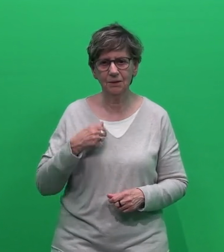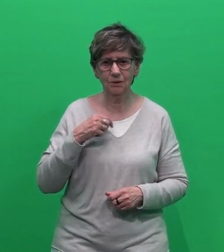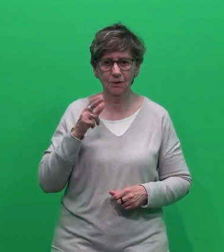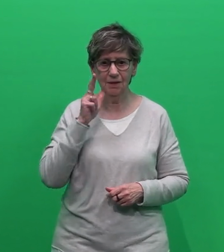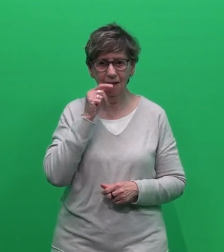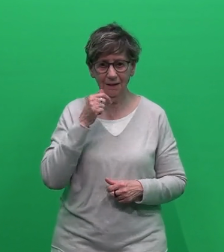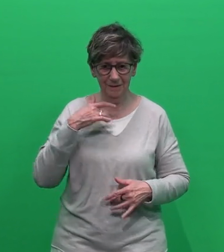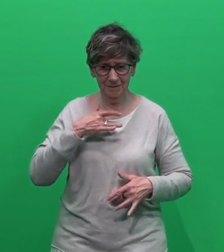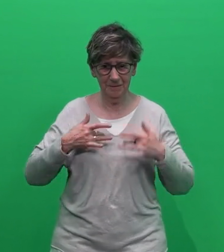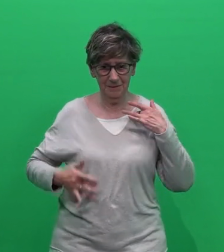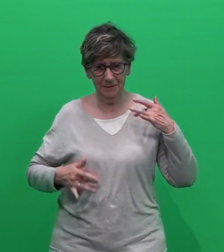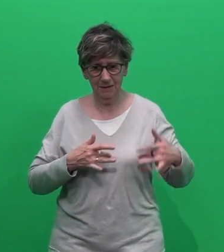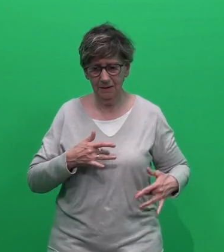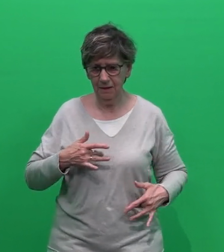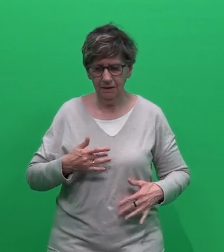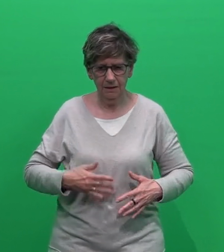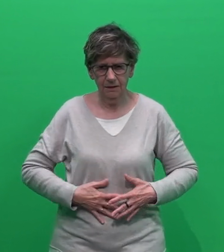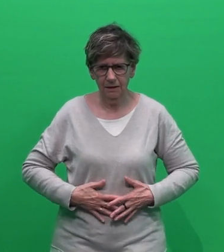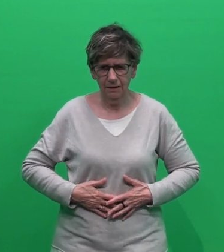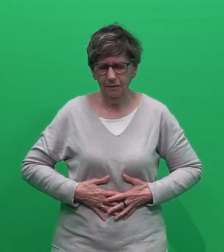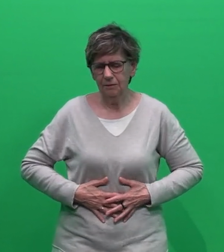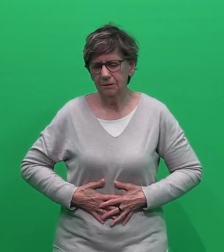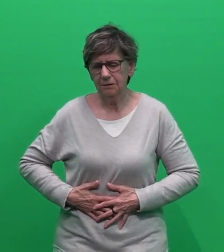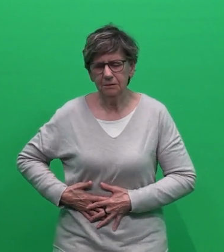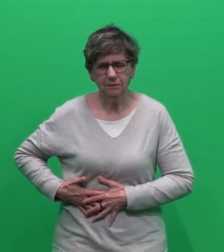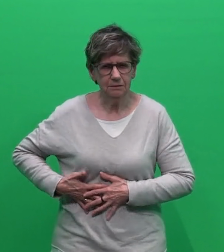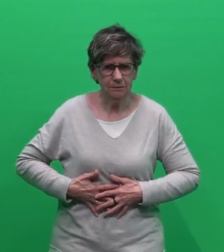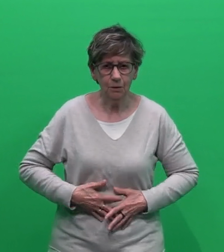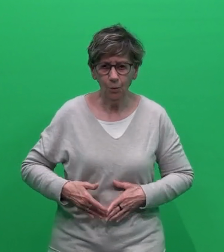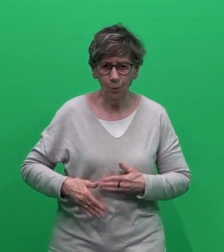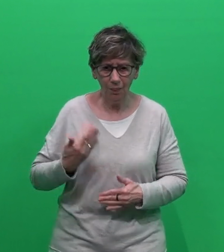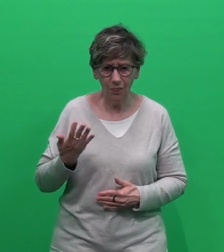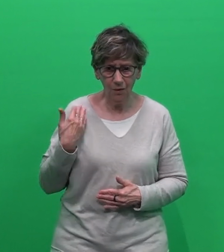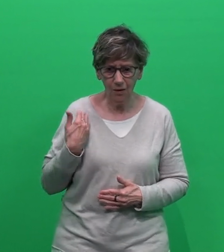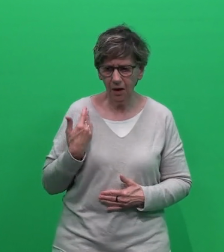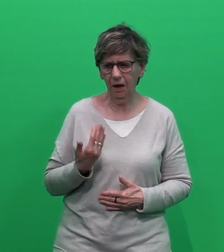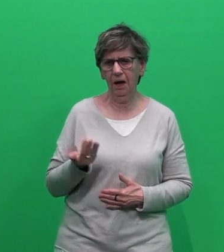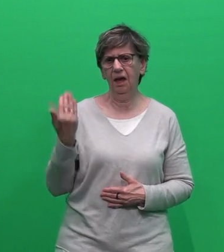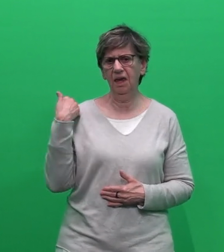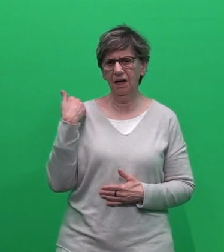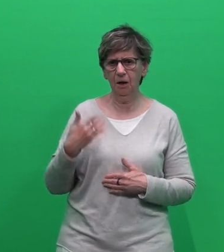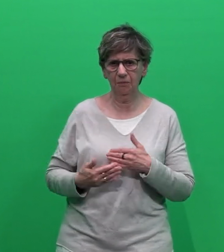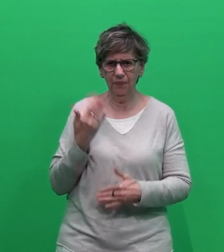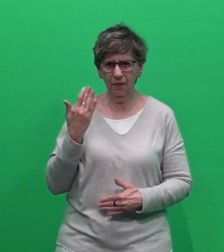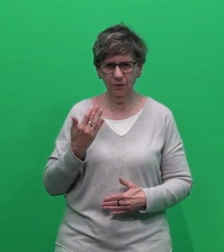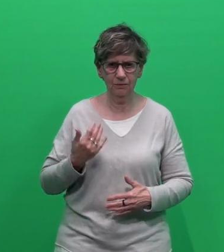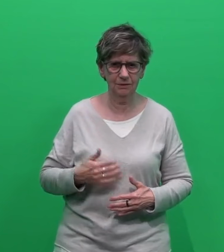Em fa mal, tinc símptomes, em fa mal la panxa. Va començar ahir.